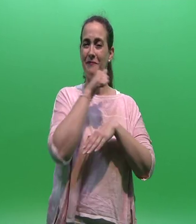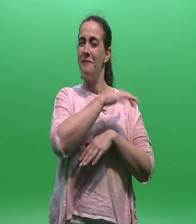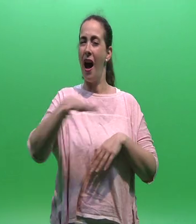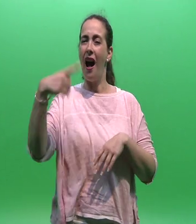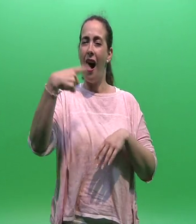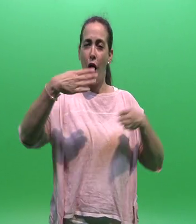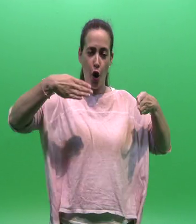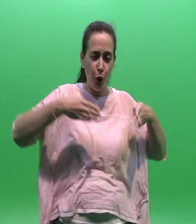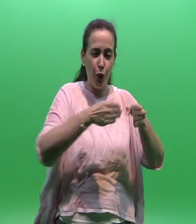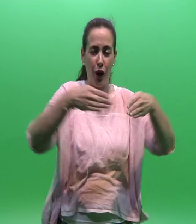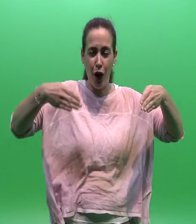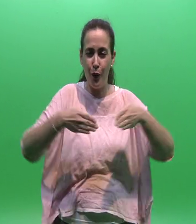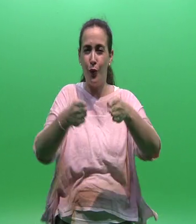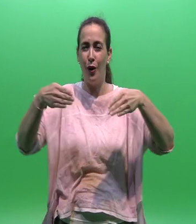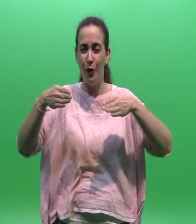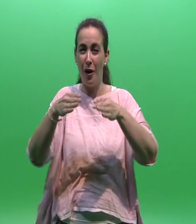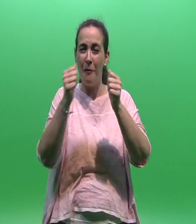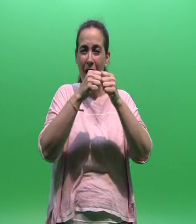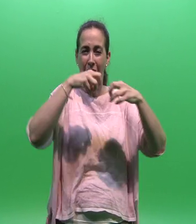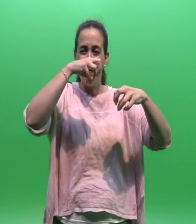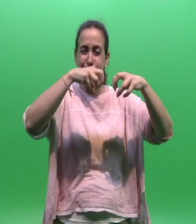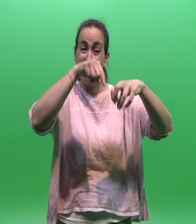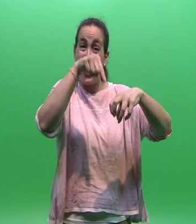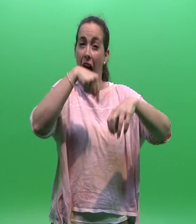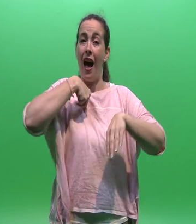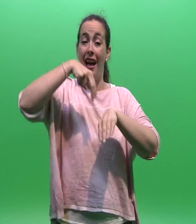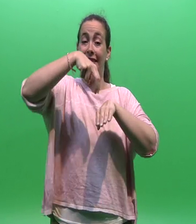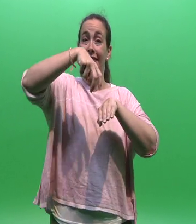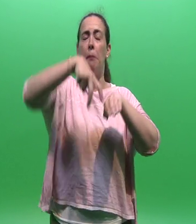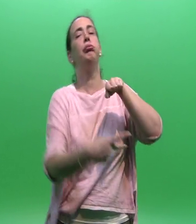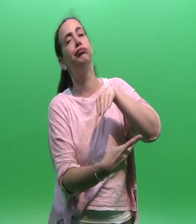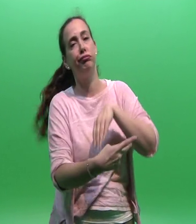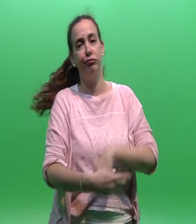Estava caminant per un dels espigons de la platja, i vaig caure.